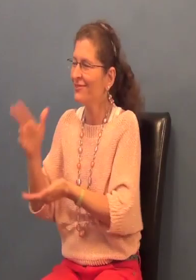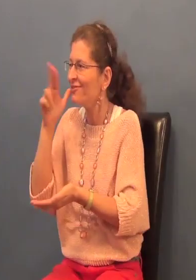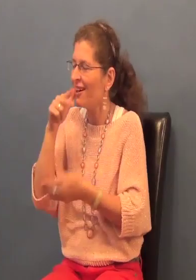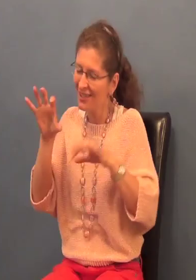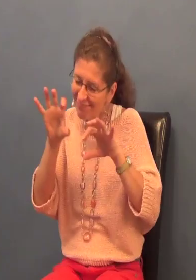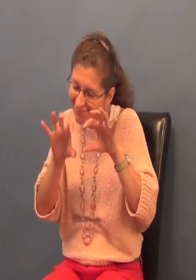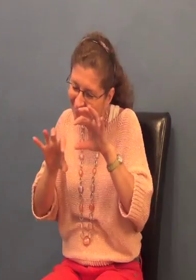Chłopiec i pies przyglądali się im z góry.